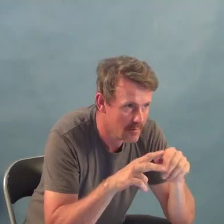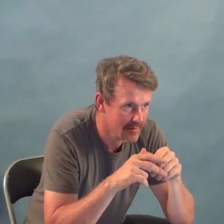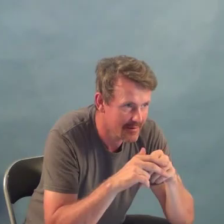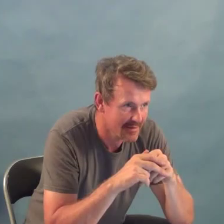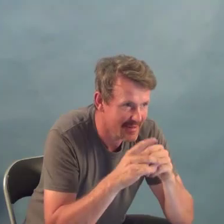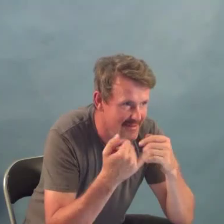Inaczej?